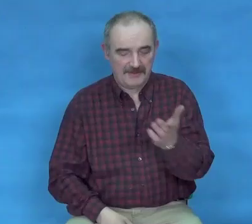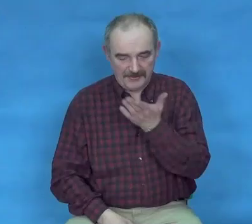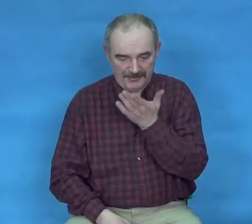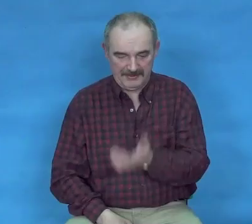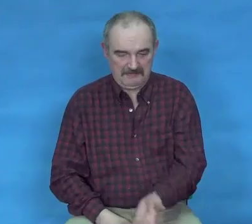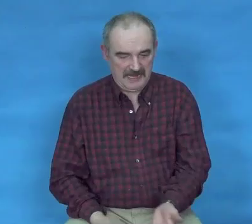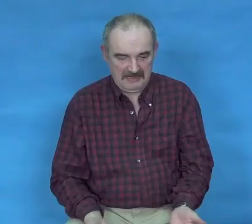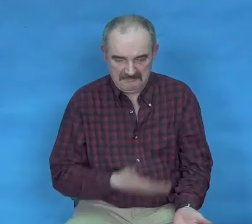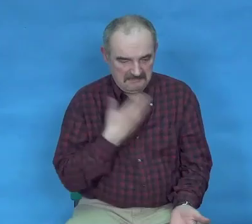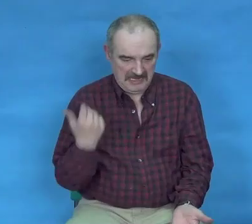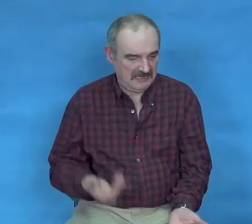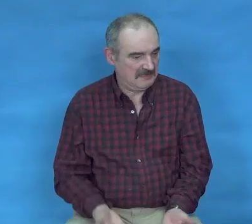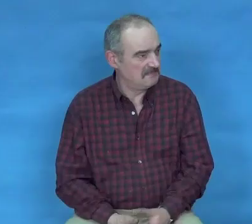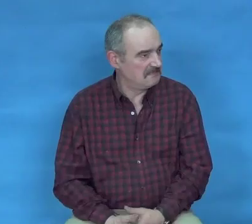Nie ma nigdzie.